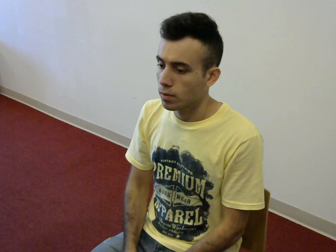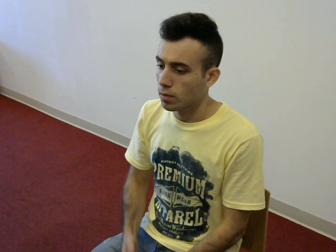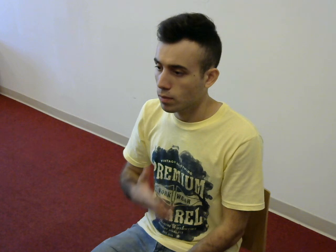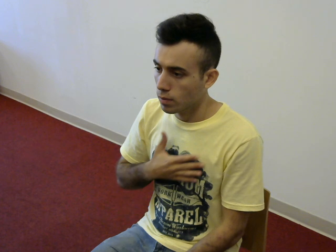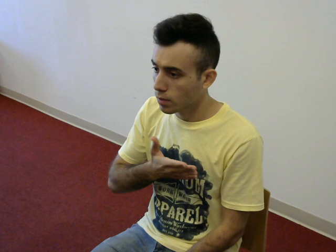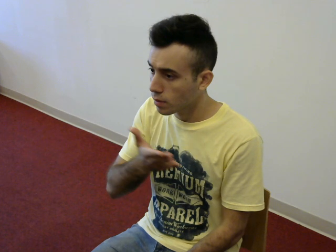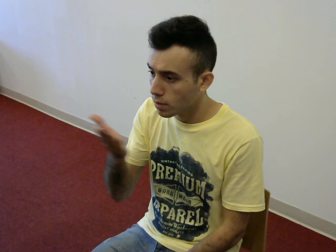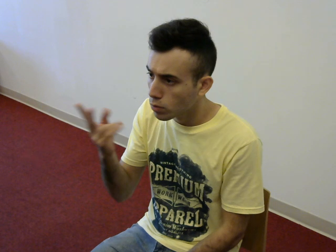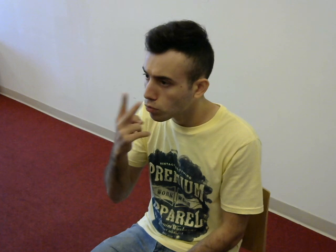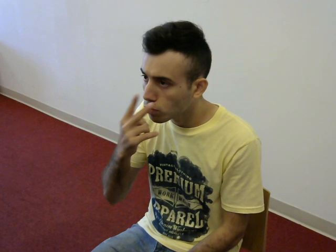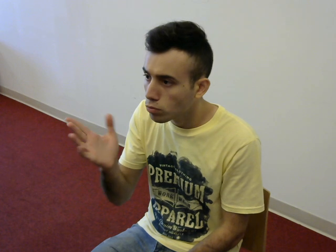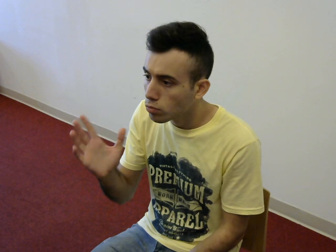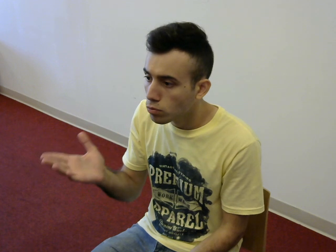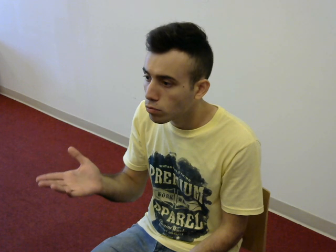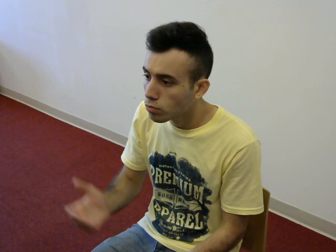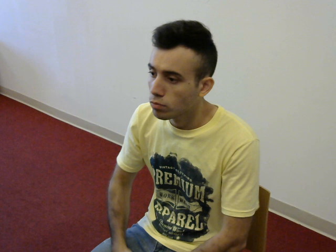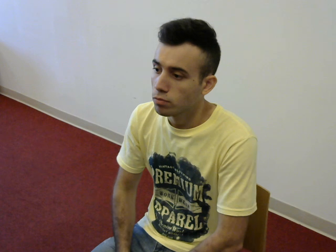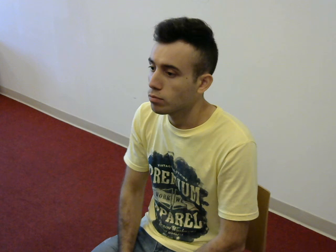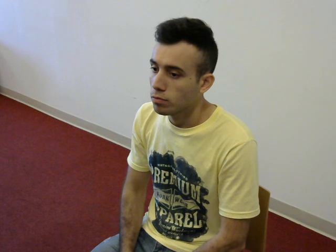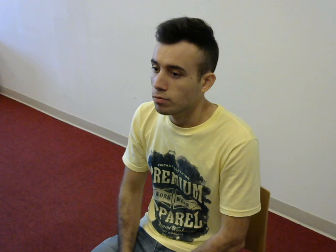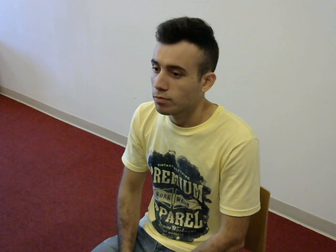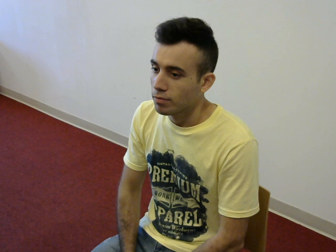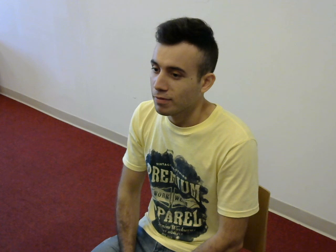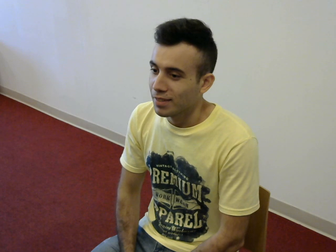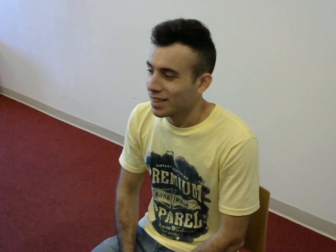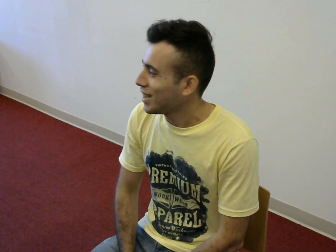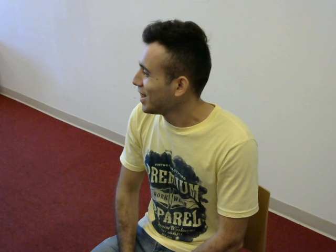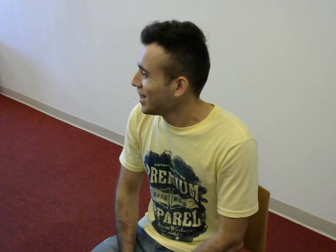Mən sizi görmürəm